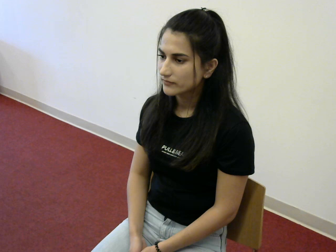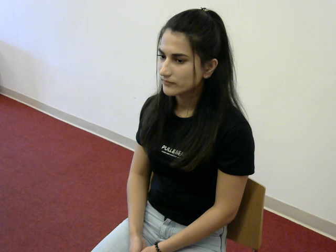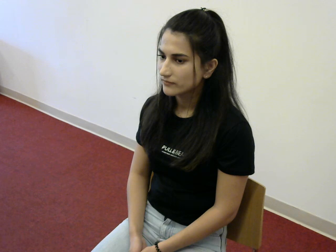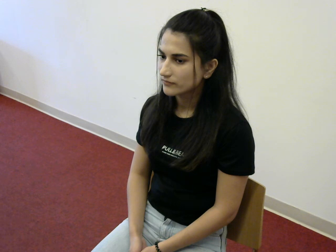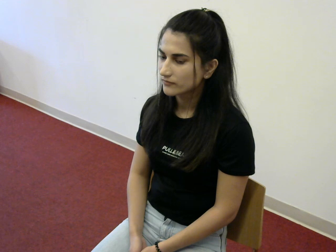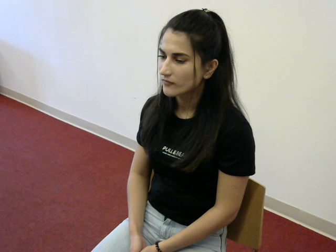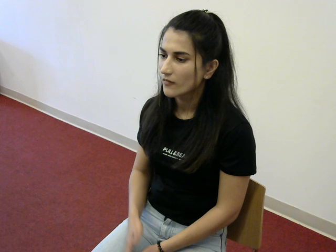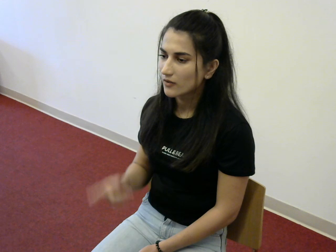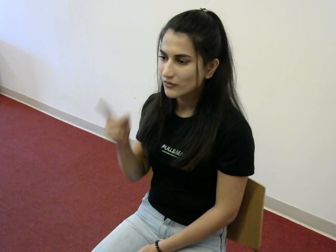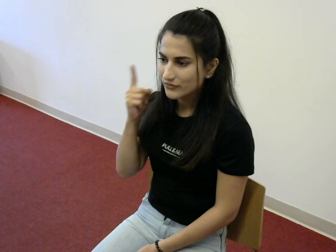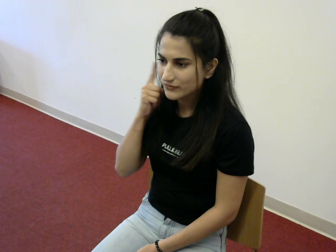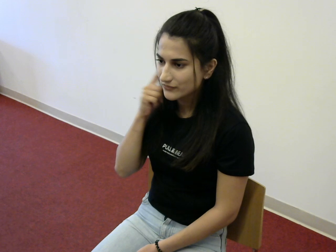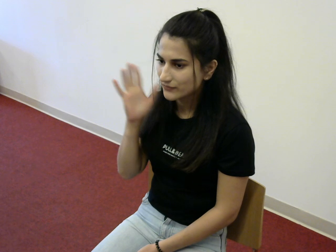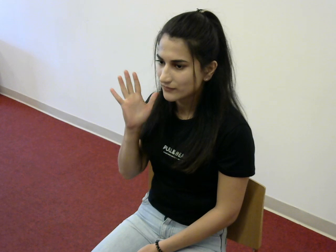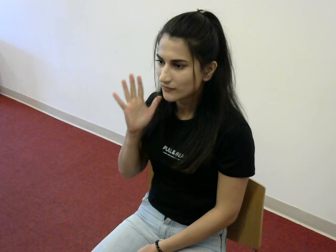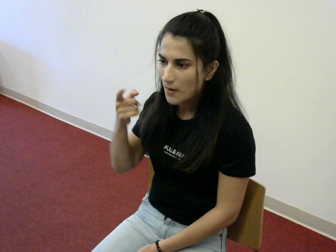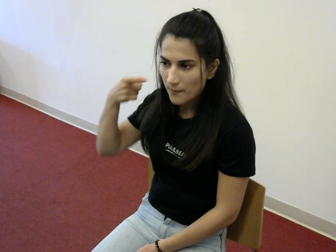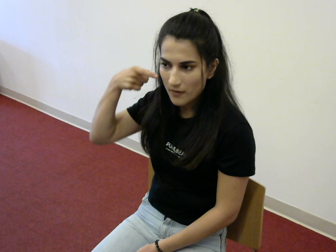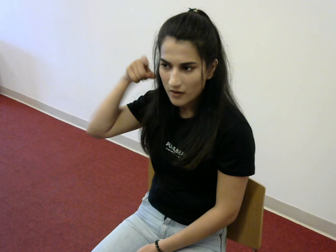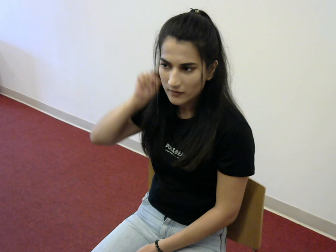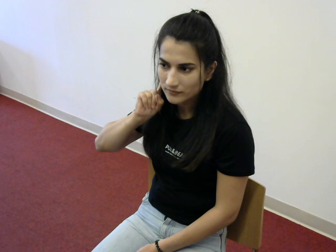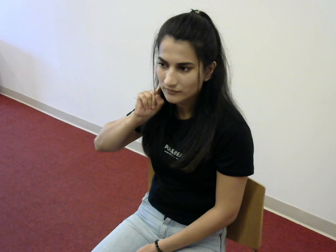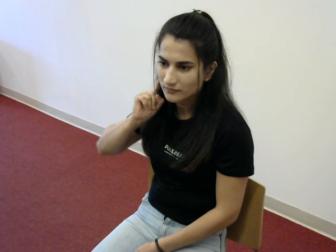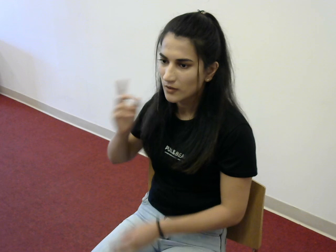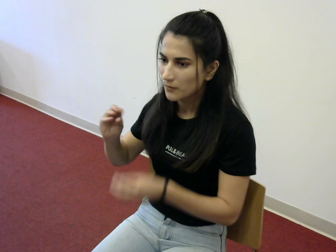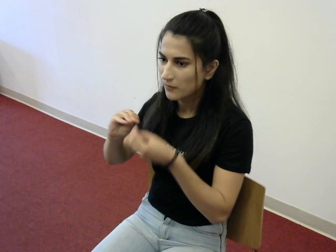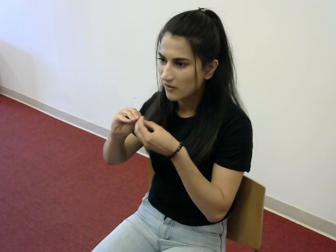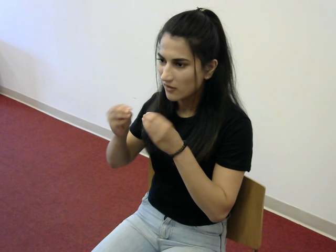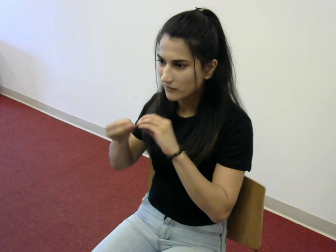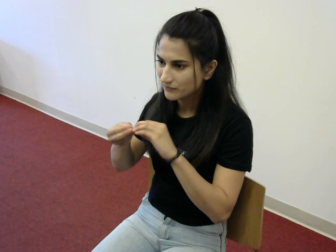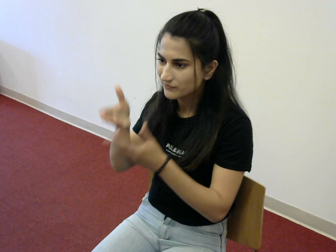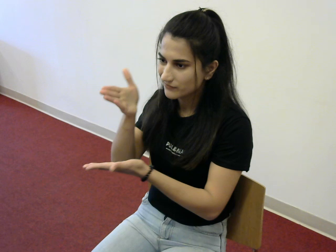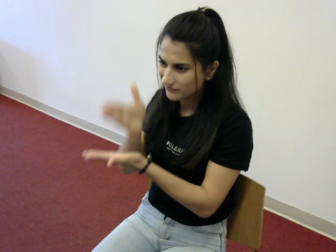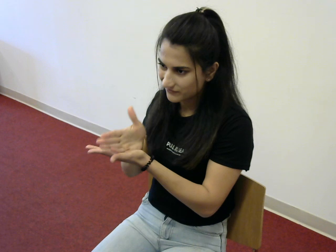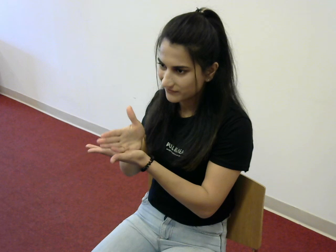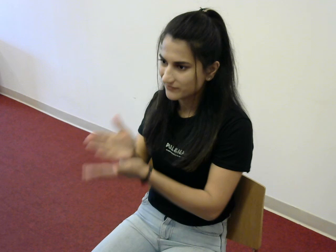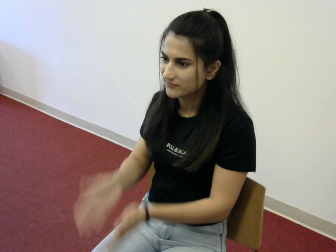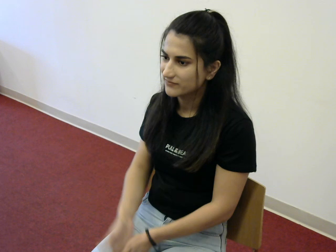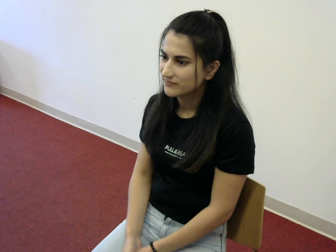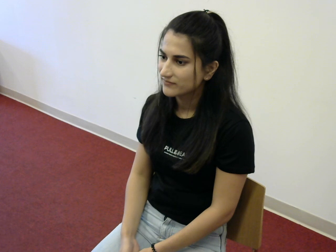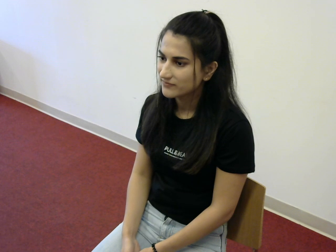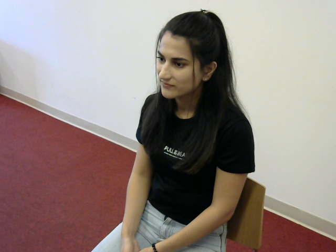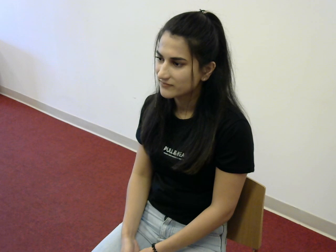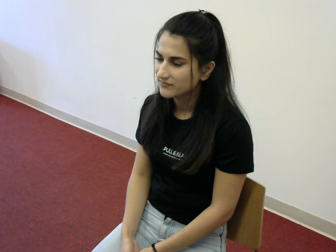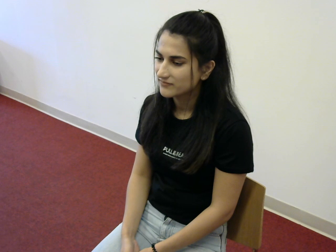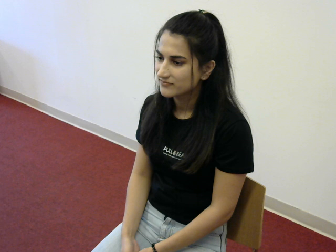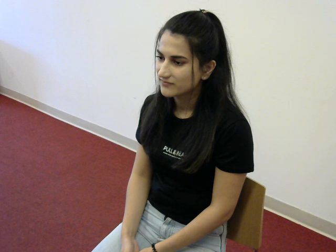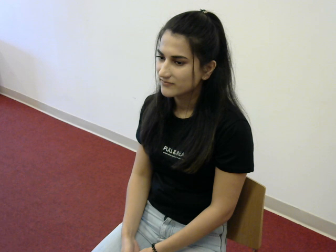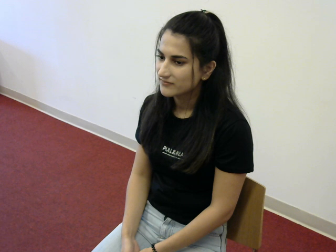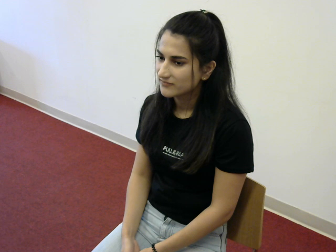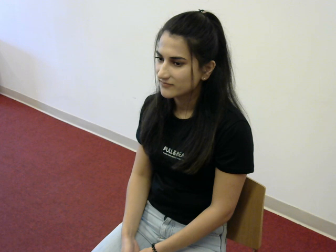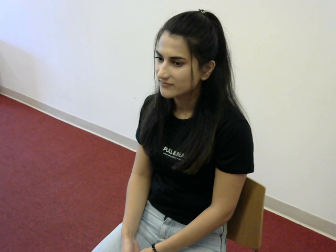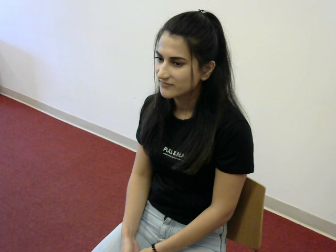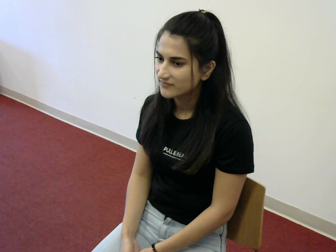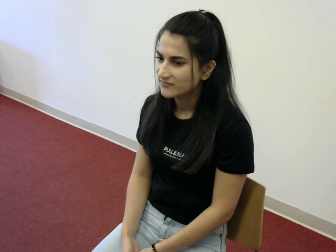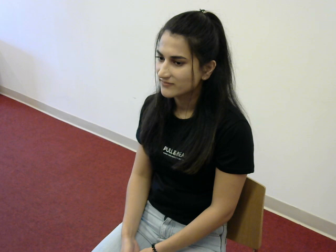Eşitmə aparatımın nasazlığı var